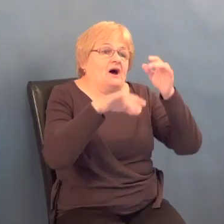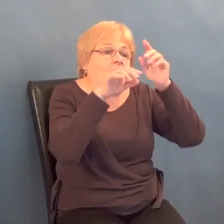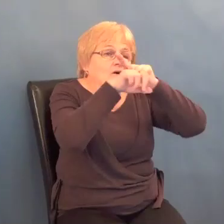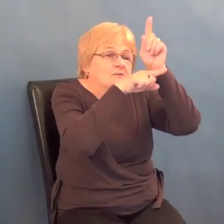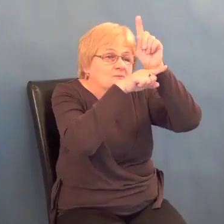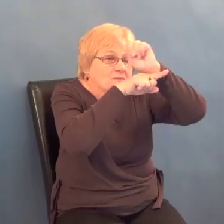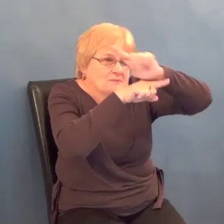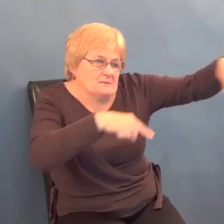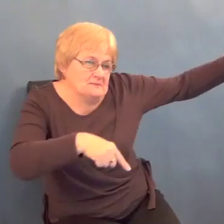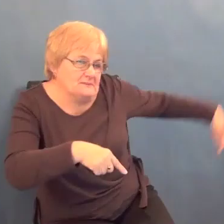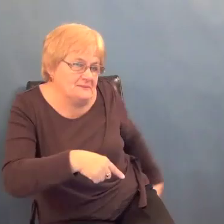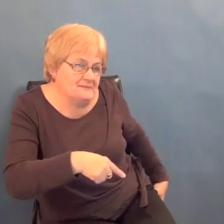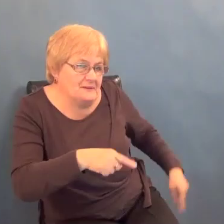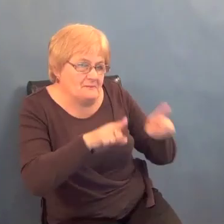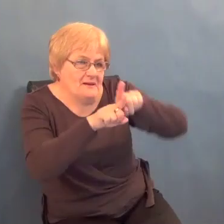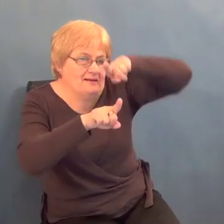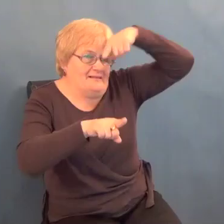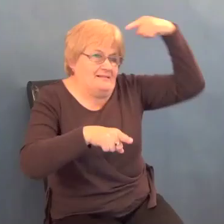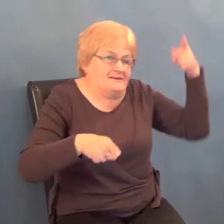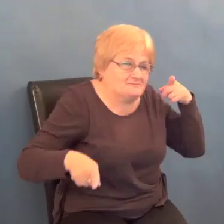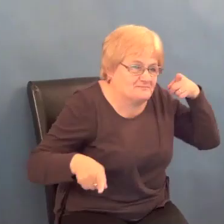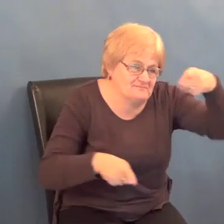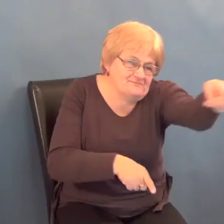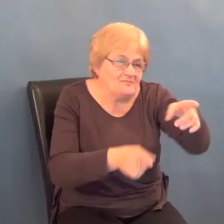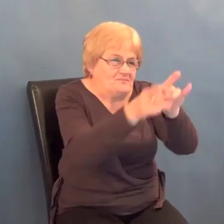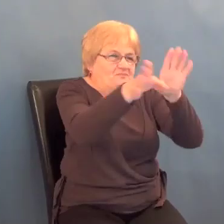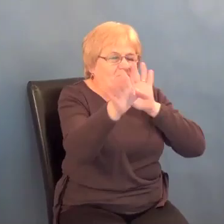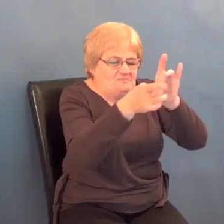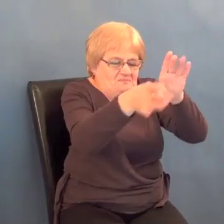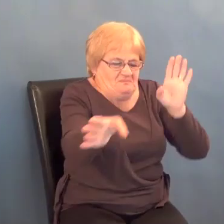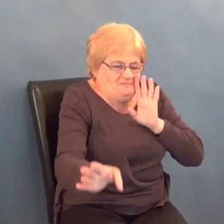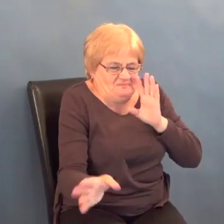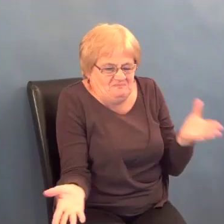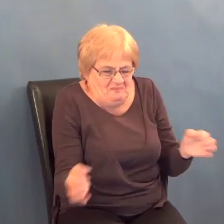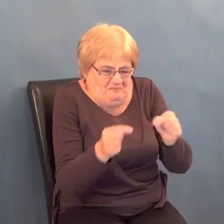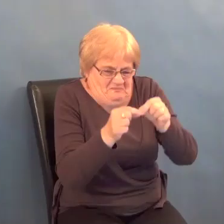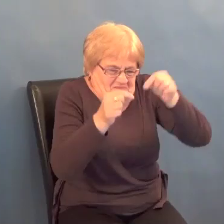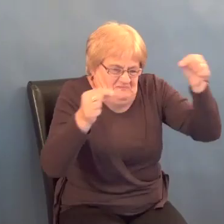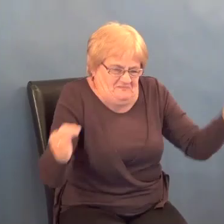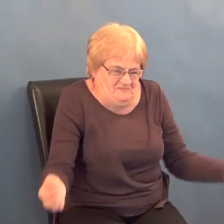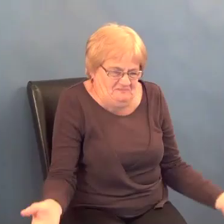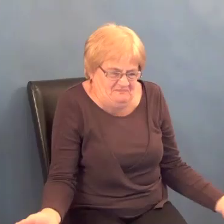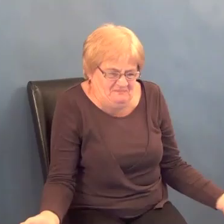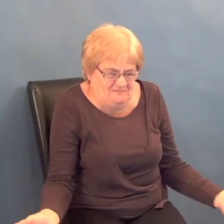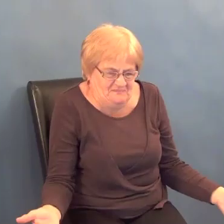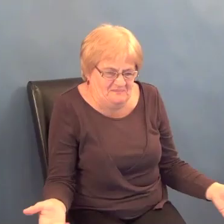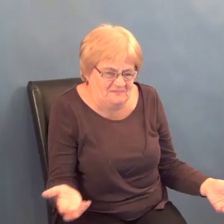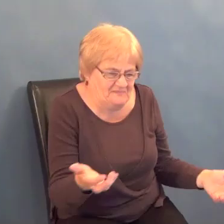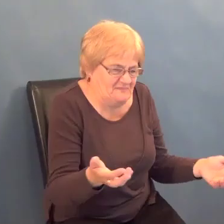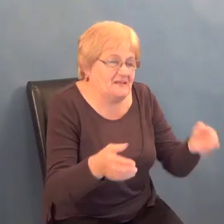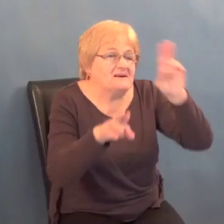Wskazówka zegara trafia w pośladek, strzela podobnie jak z łuku, hm, wskazówką...